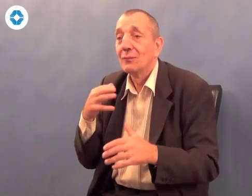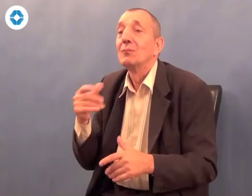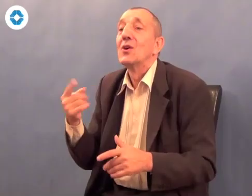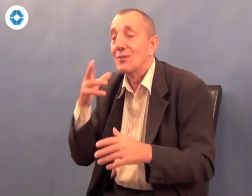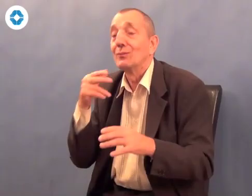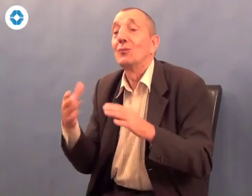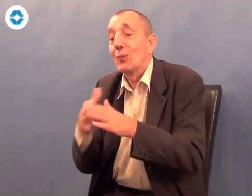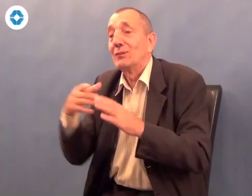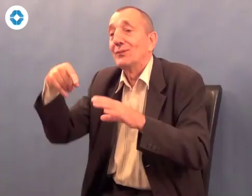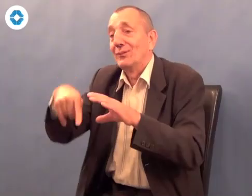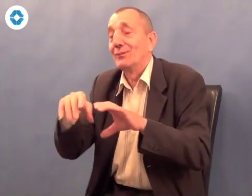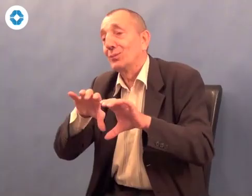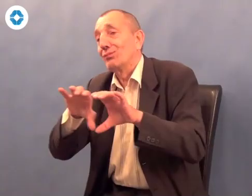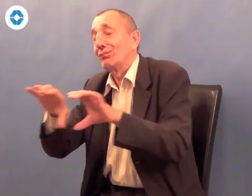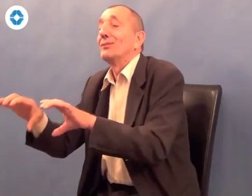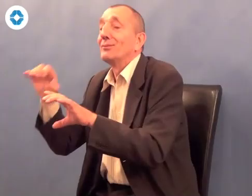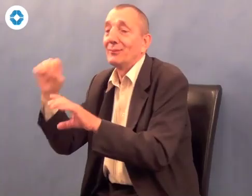Jest żaba, schowała się w środku pnia, na którym on płynął.